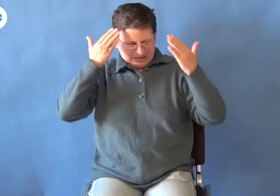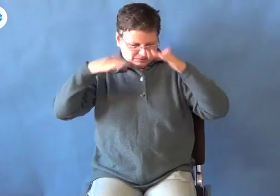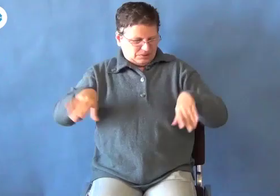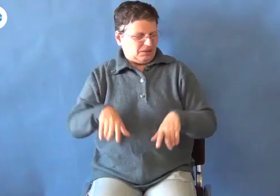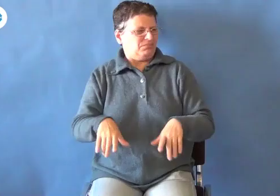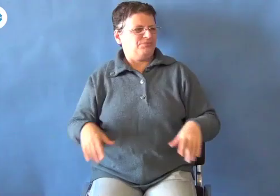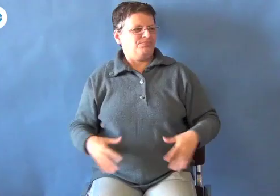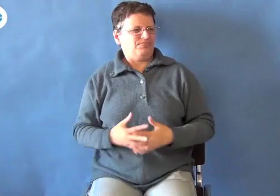Nie znam tego.